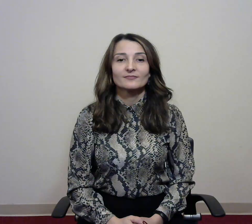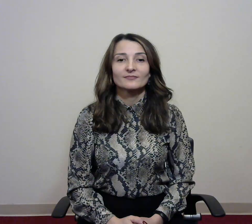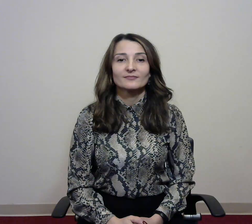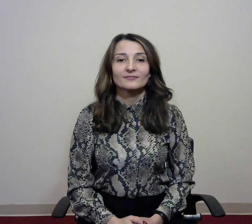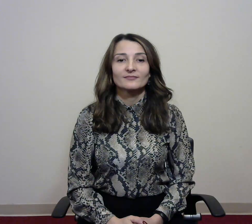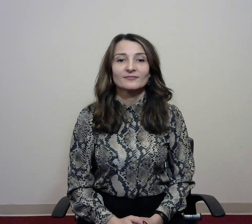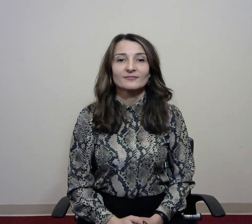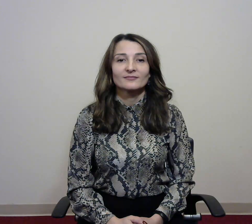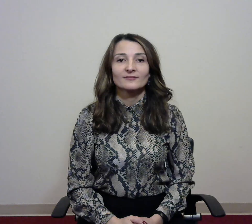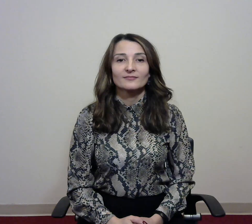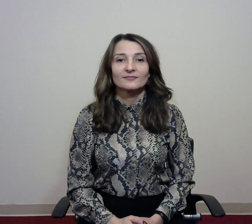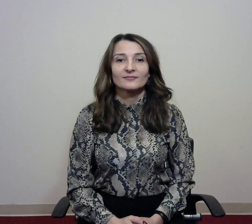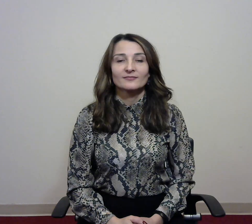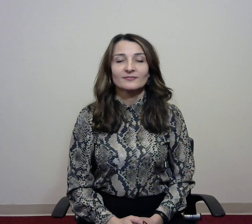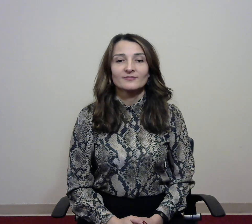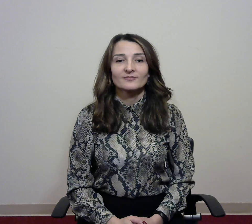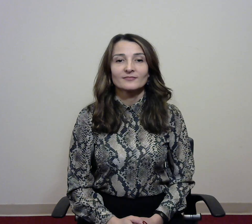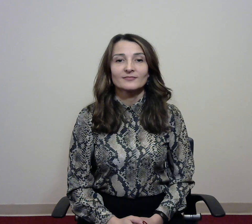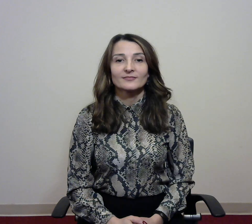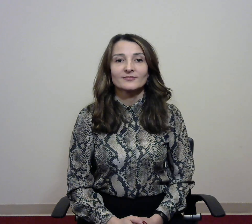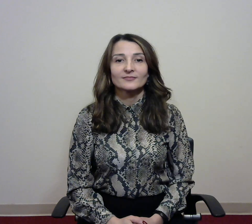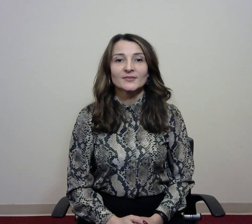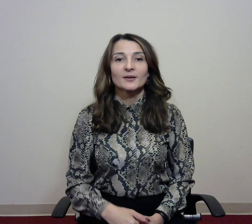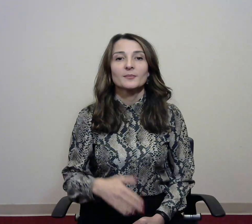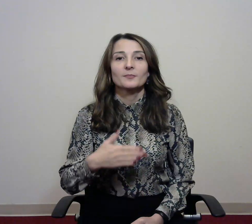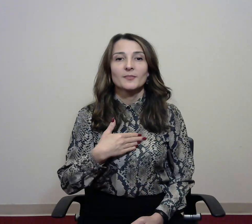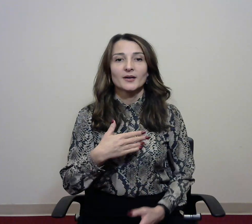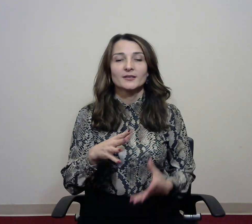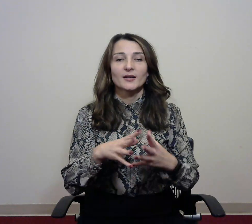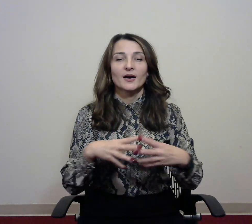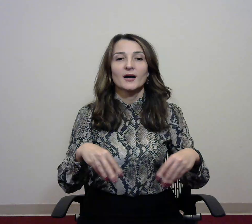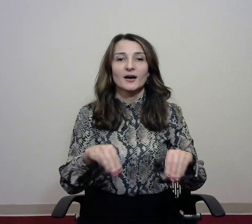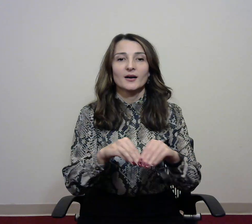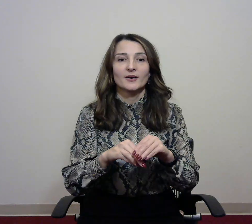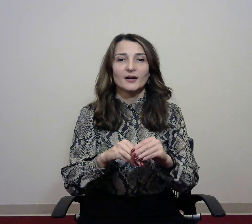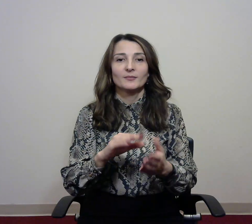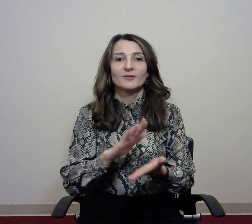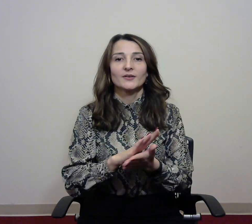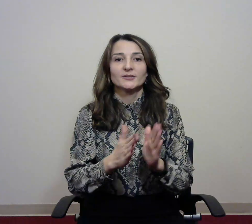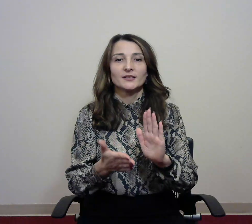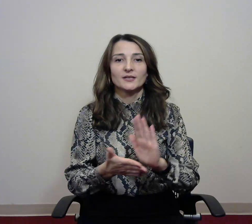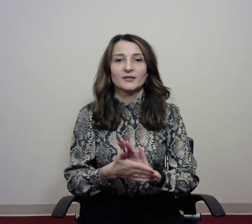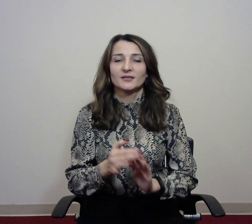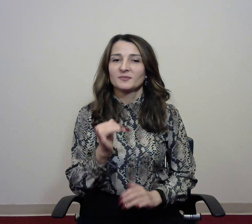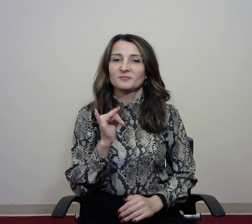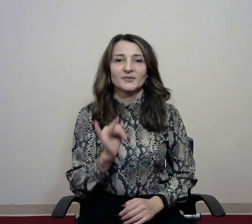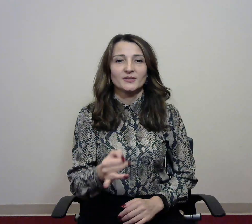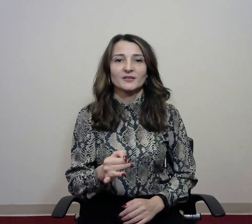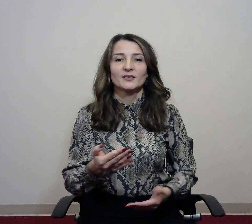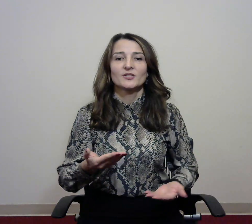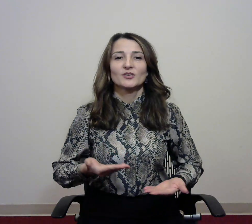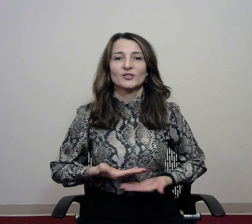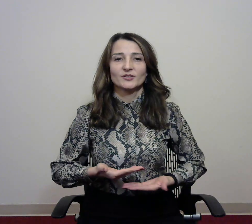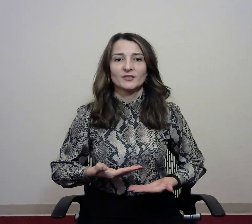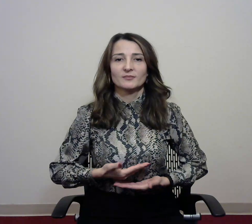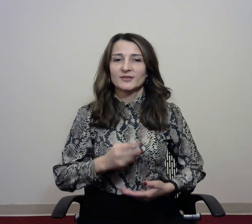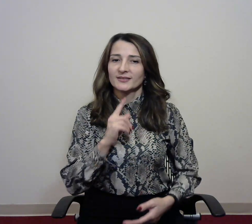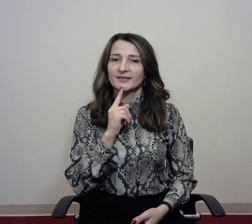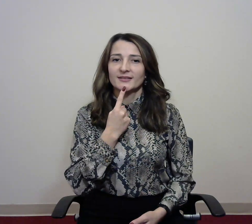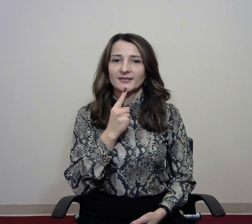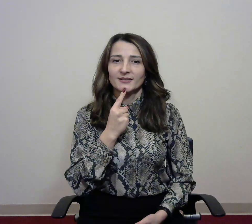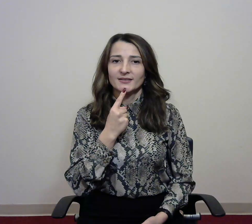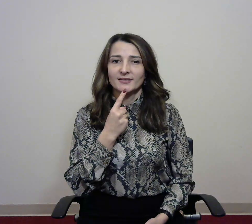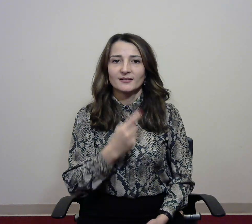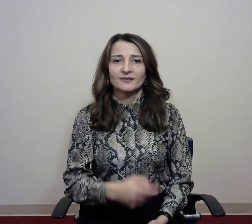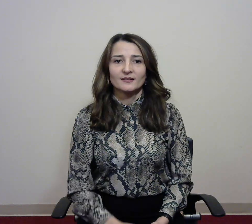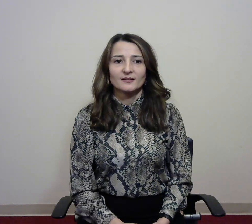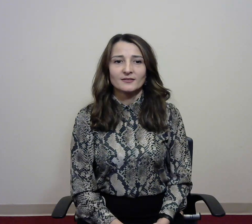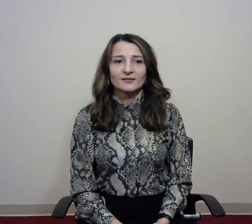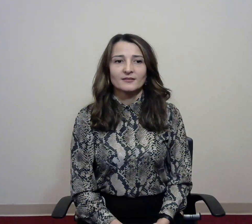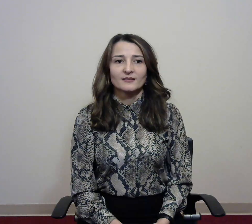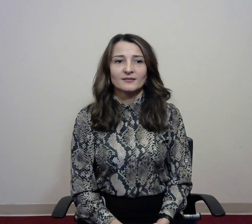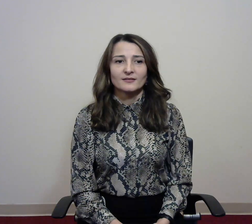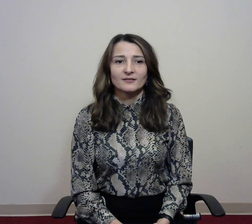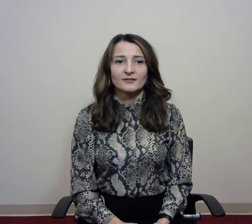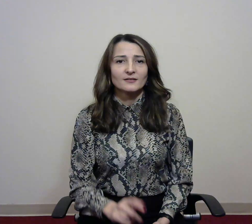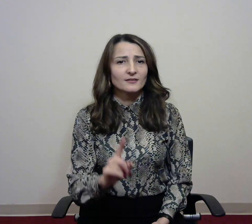Mənim ailəmin vəziyyəti yaxşı deyil, yaşamaq çətindir